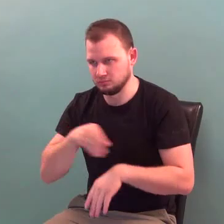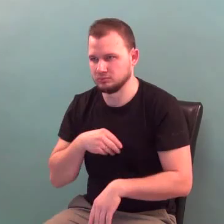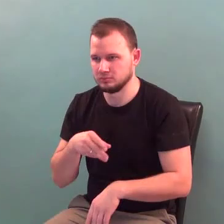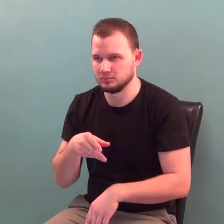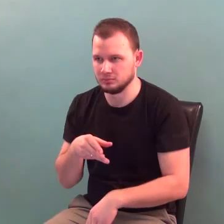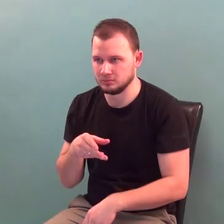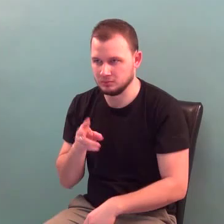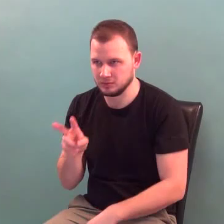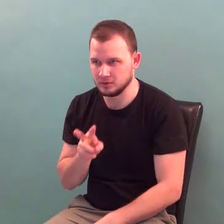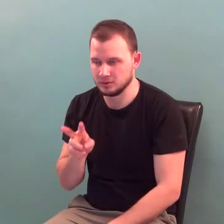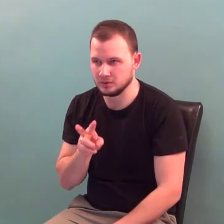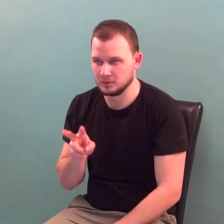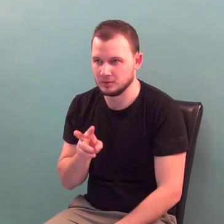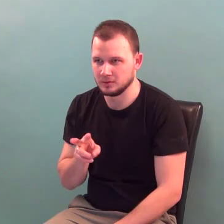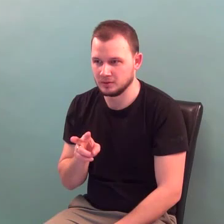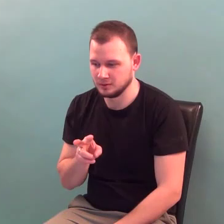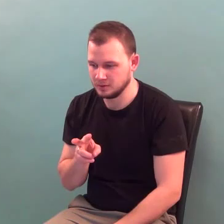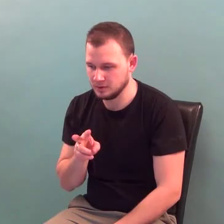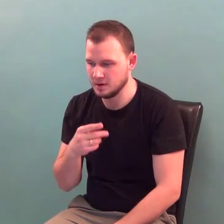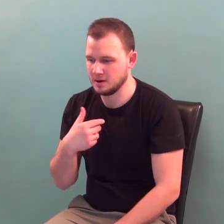Możesz? Dwie godziny?